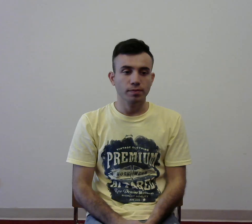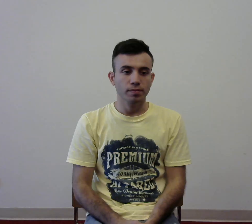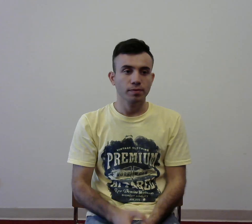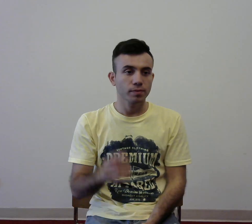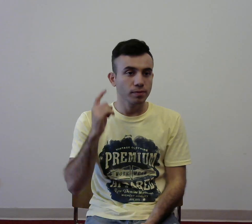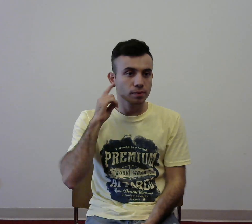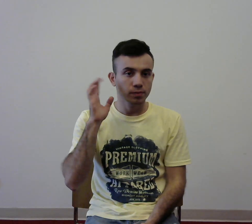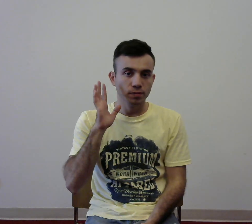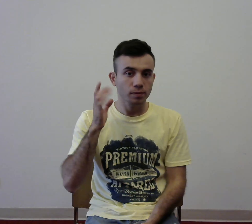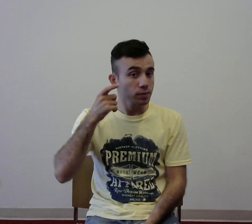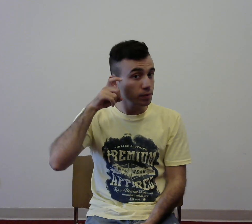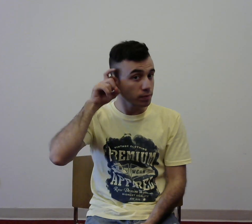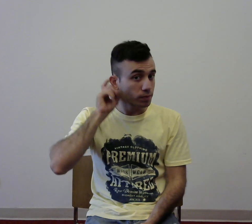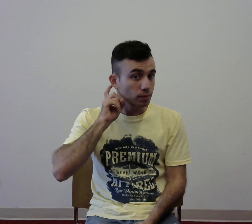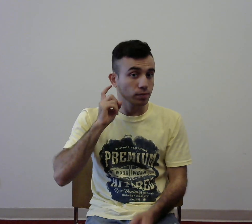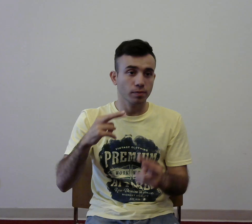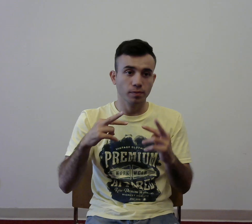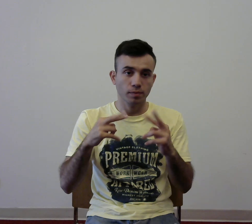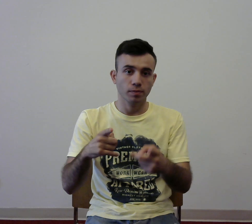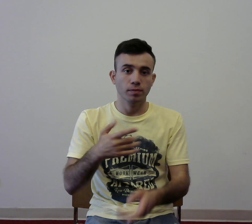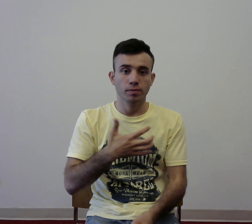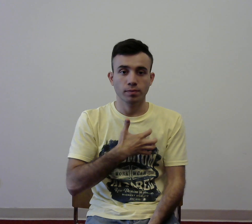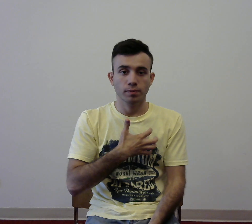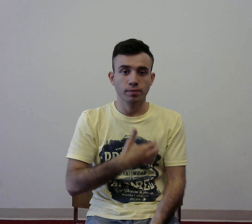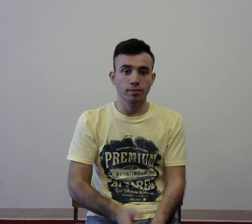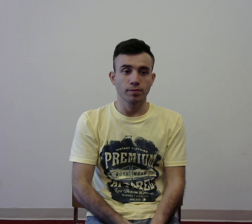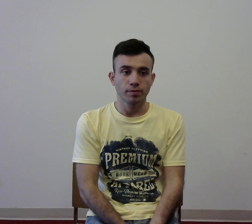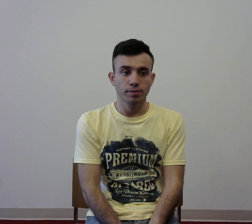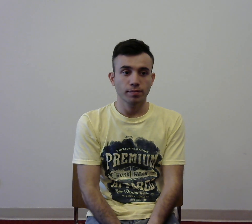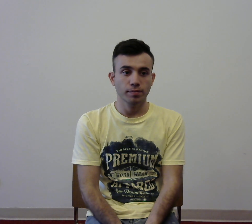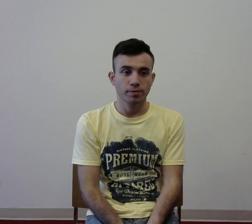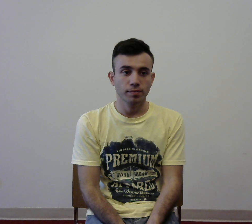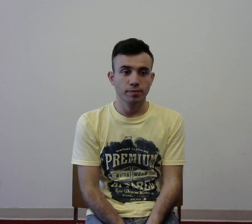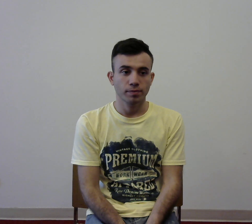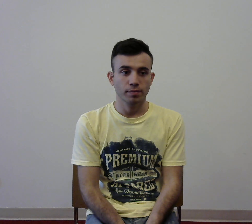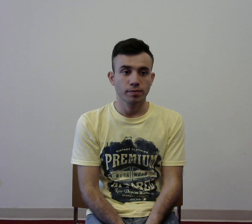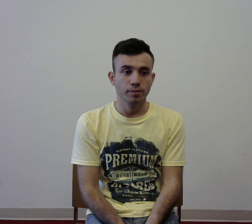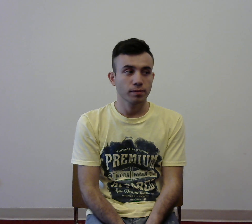Eşitmə aparatını dəyişmək istəyirəm